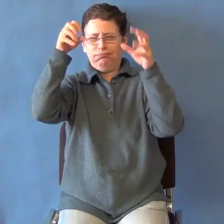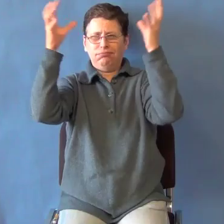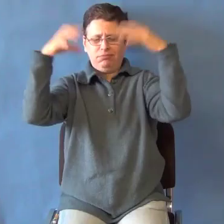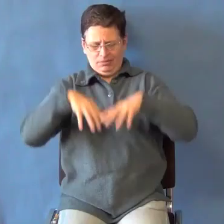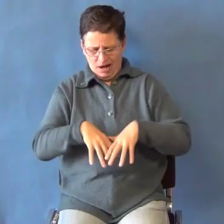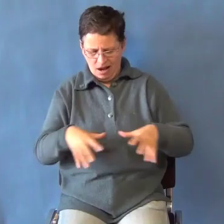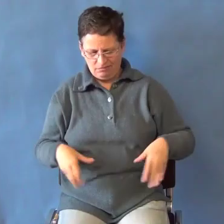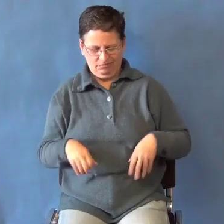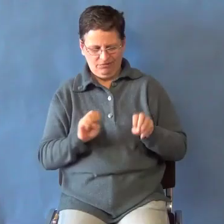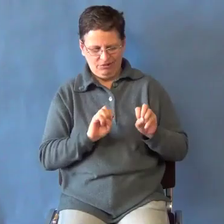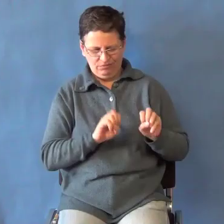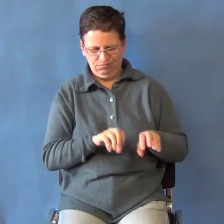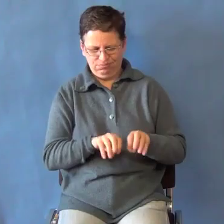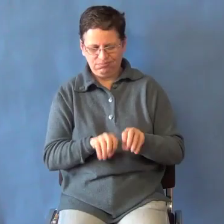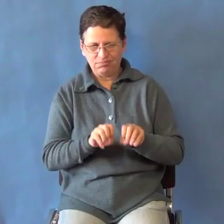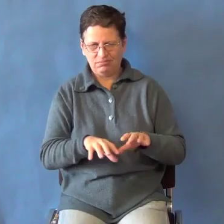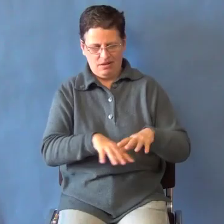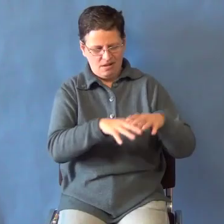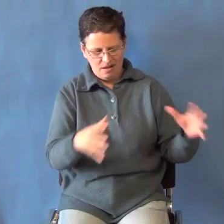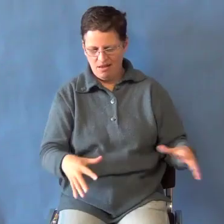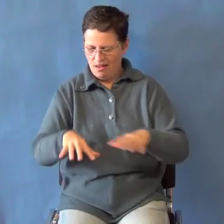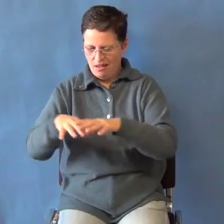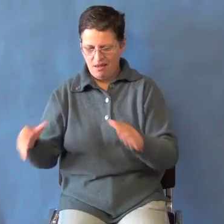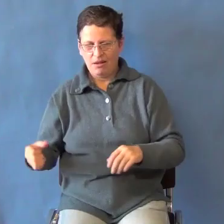Ma ich dużo i przekłada je do dwóch koszy.